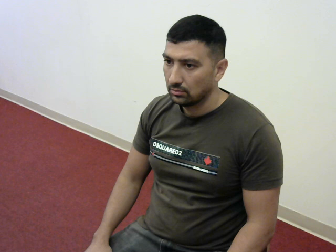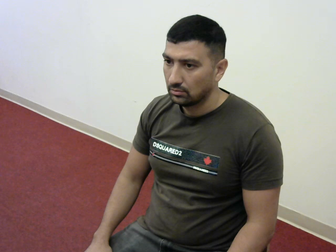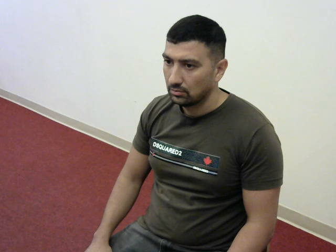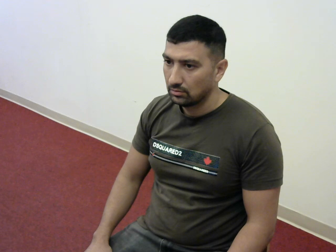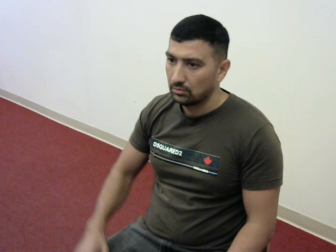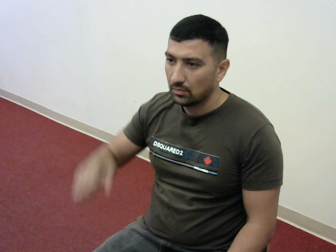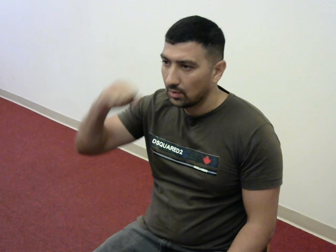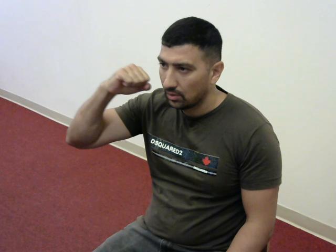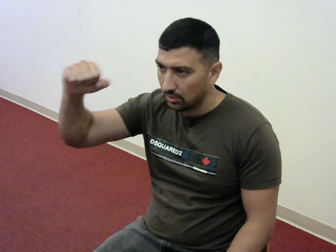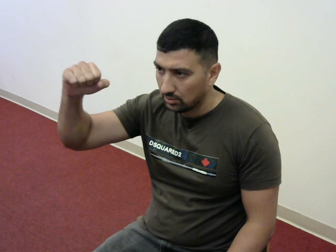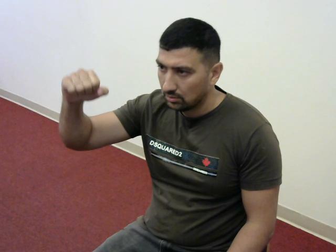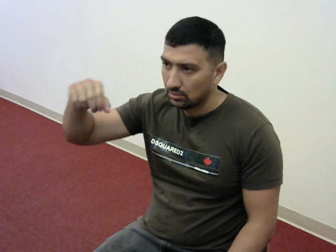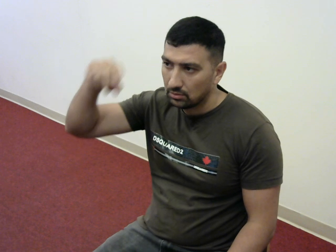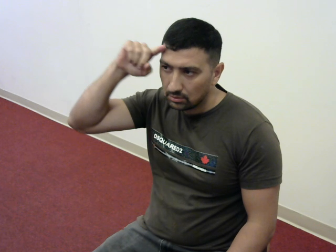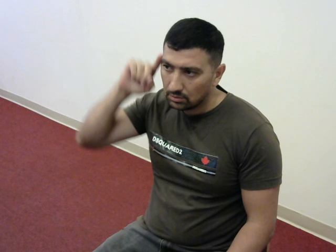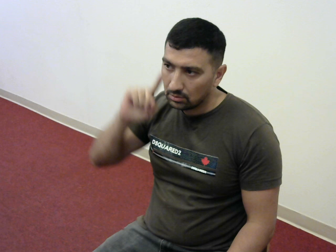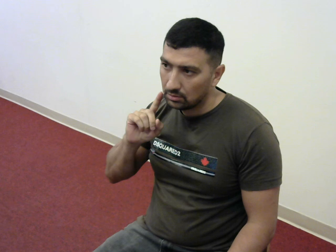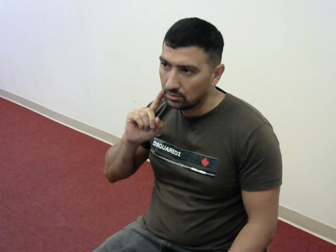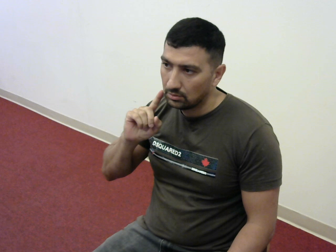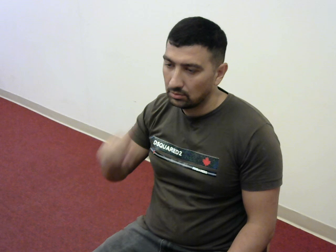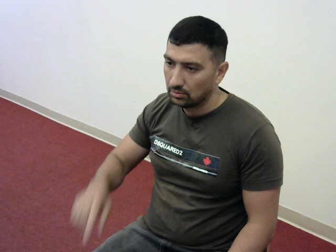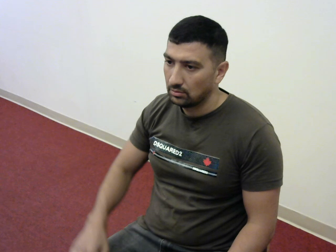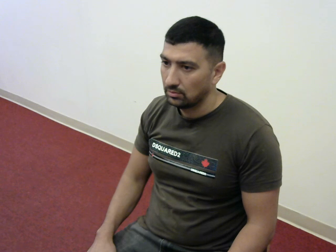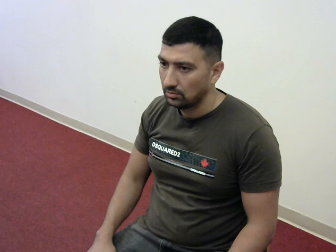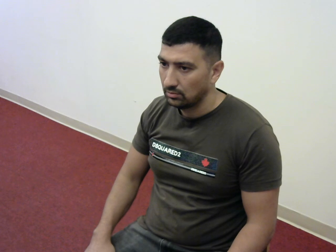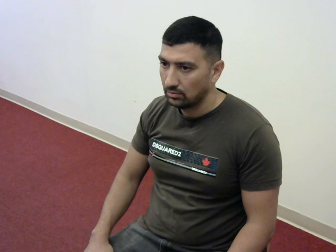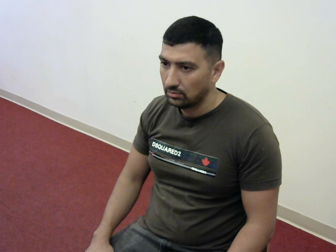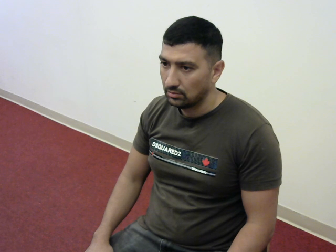Qarabağ Azərbaycandır!